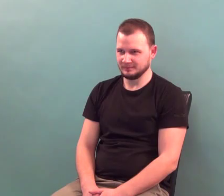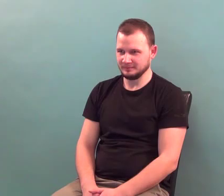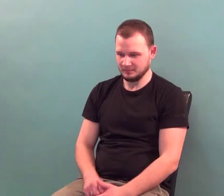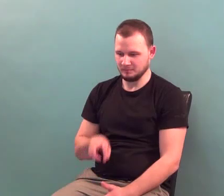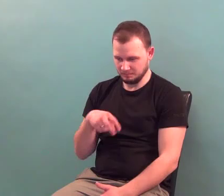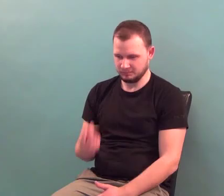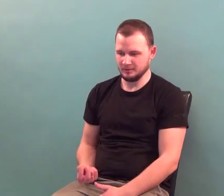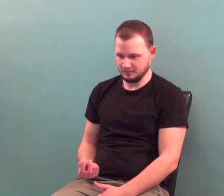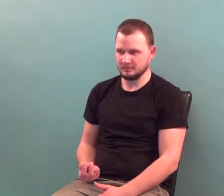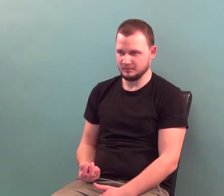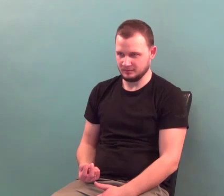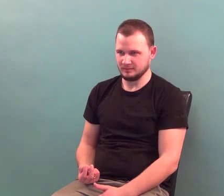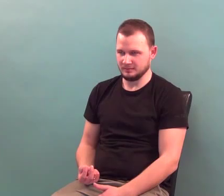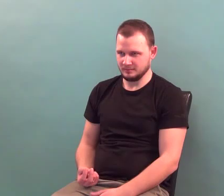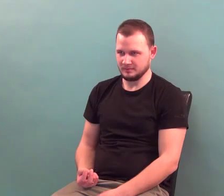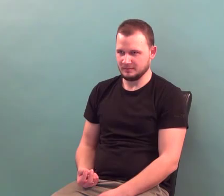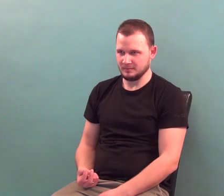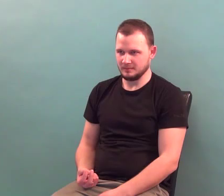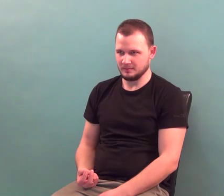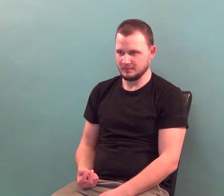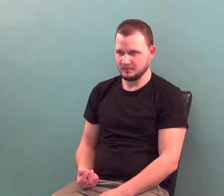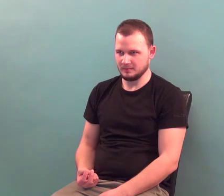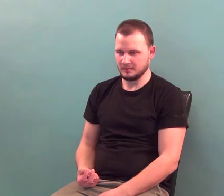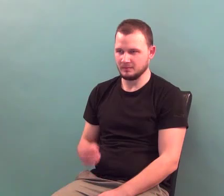Spaść.